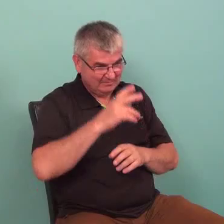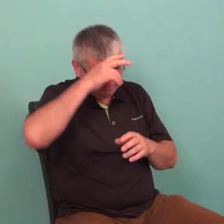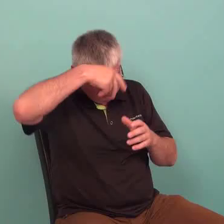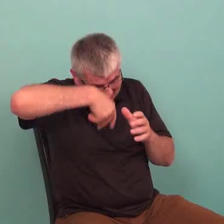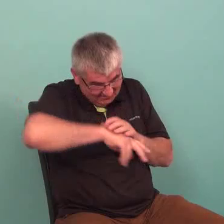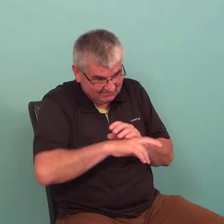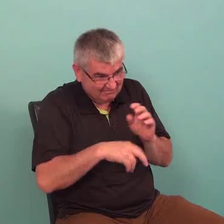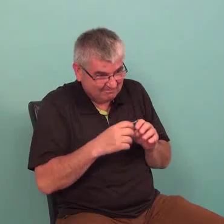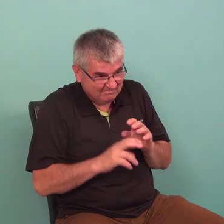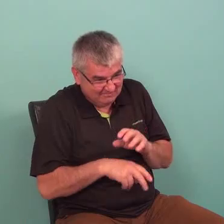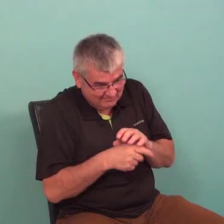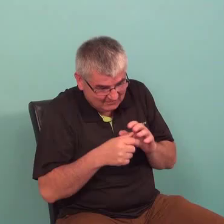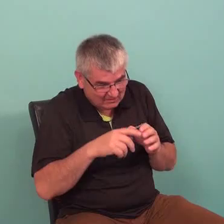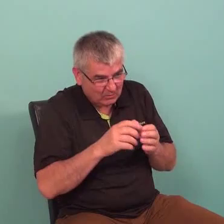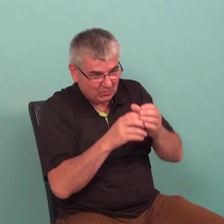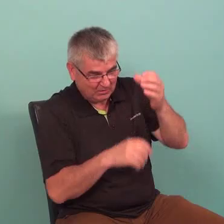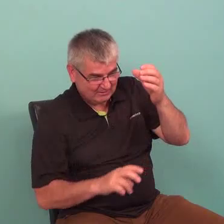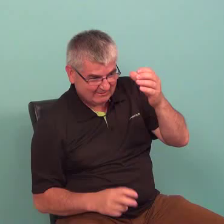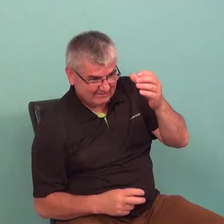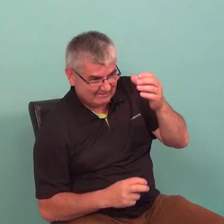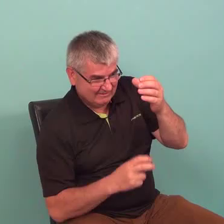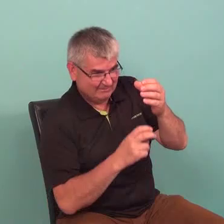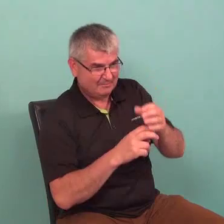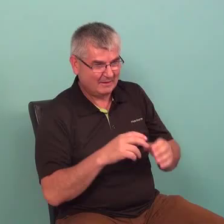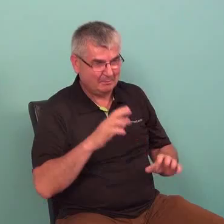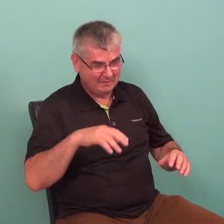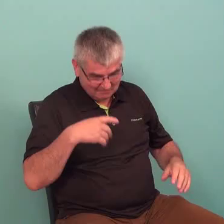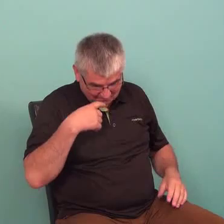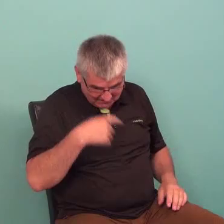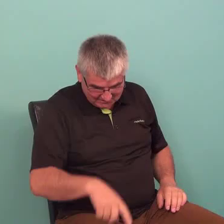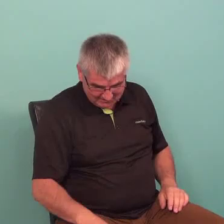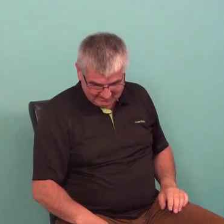Kot wchodzi do środka rynny, a ptak to zauważył.